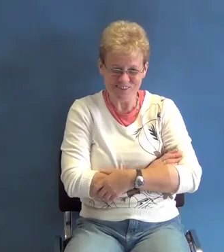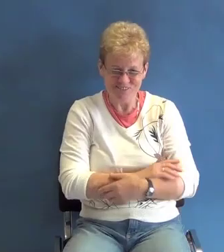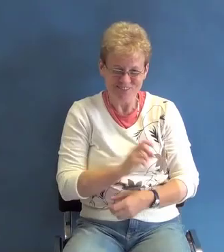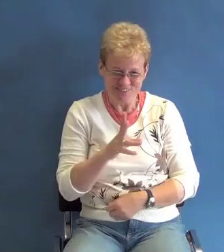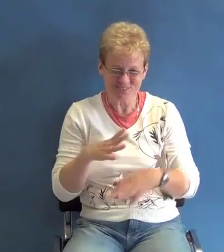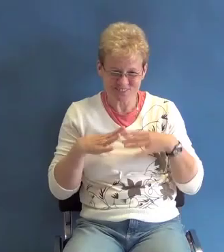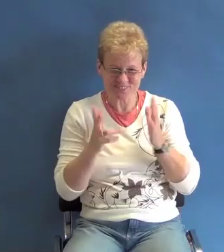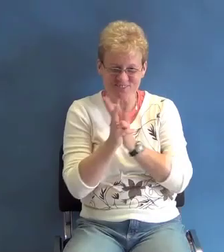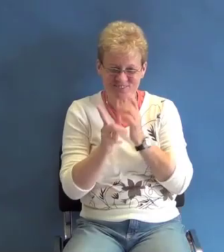Tak, wolne, osiemnasty.